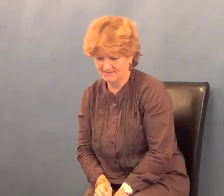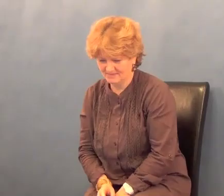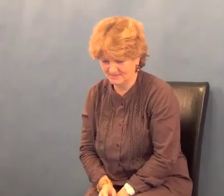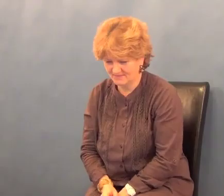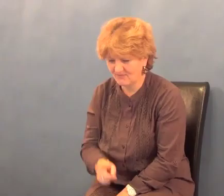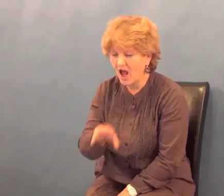Kaczka.